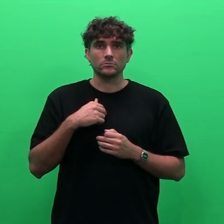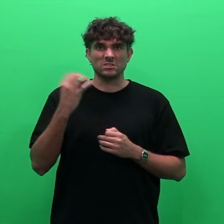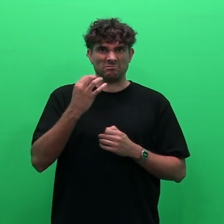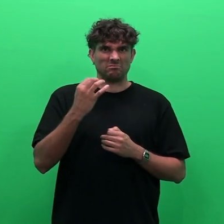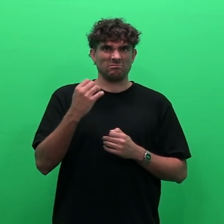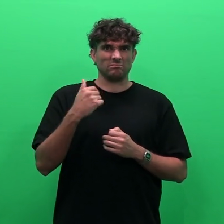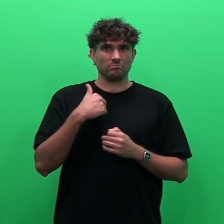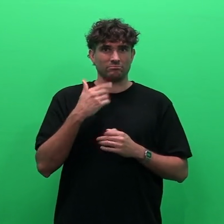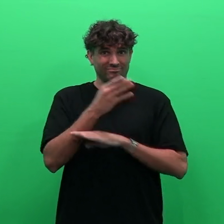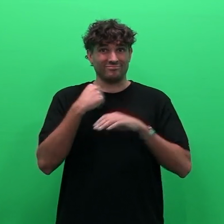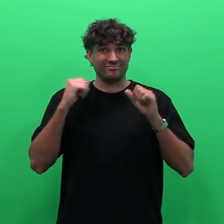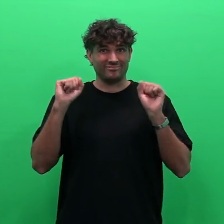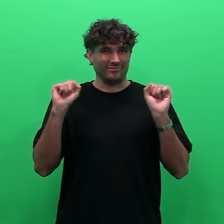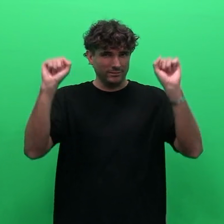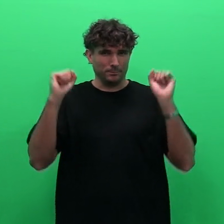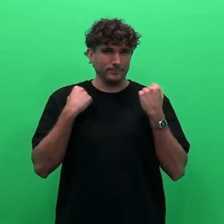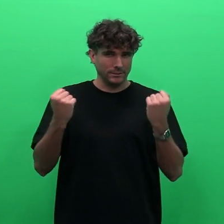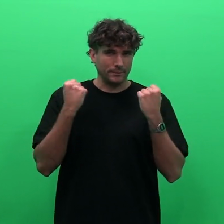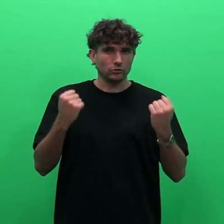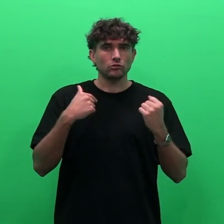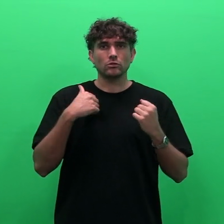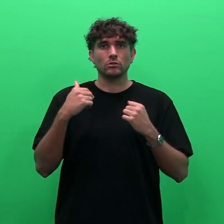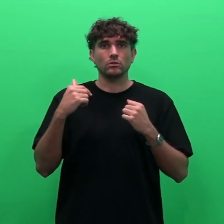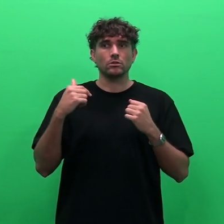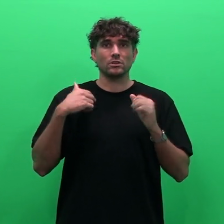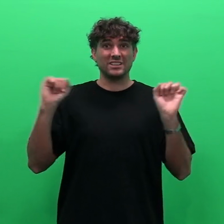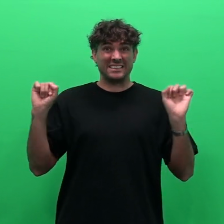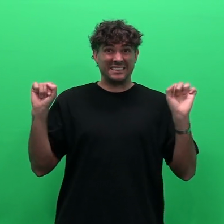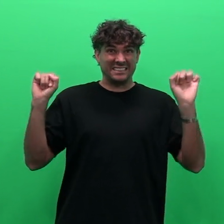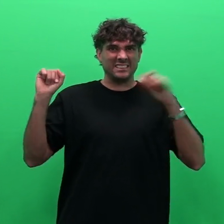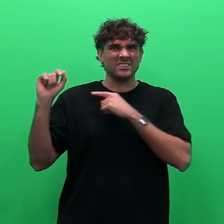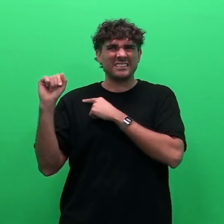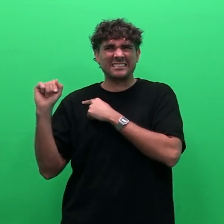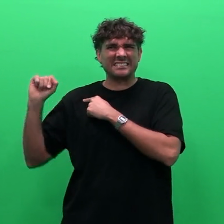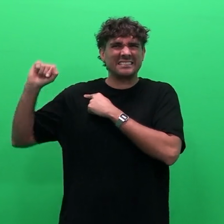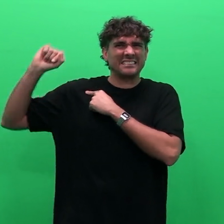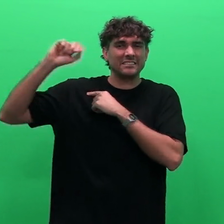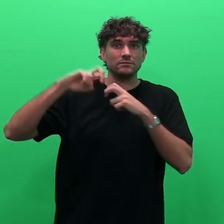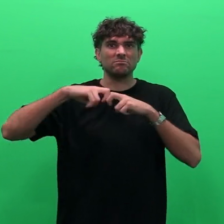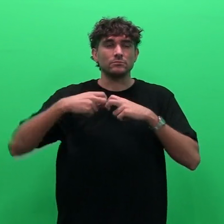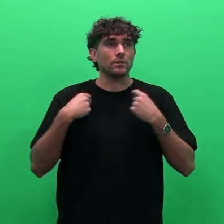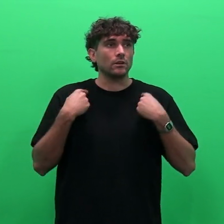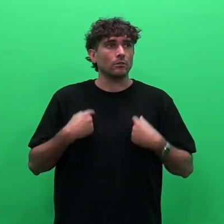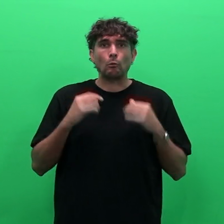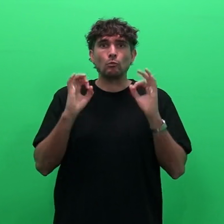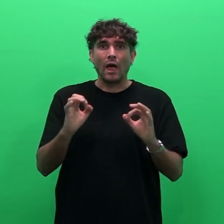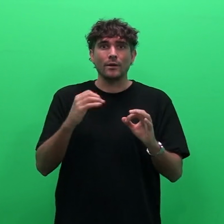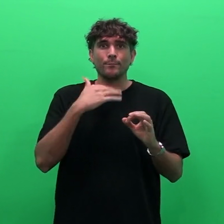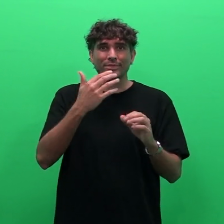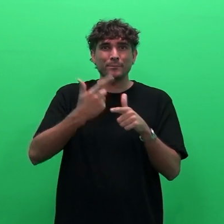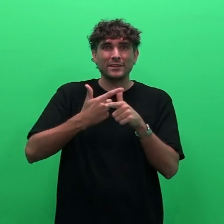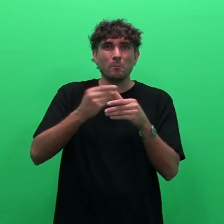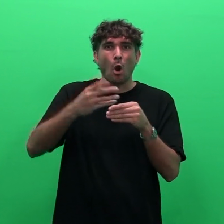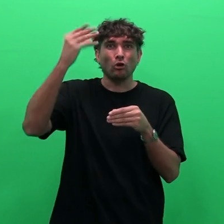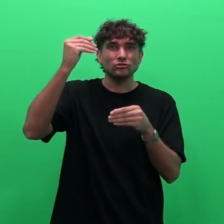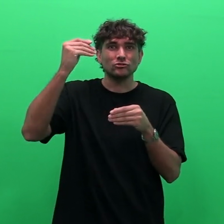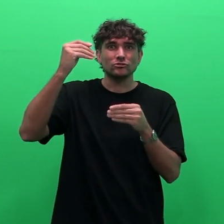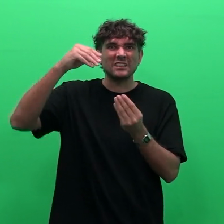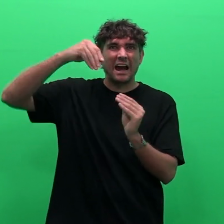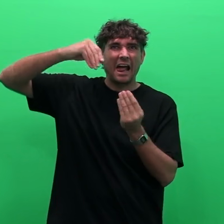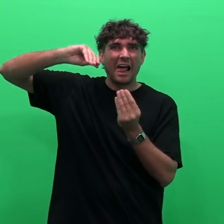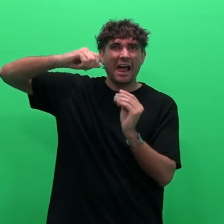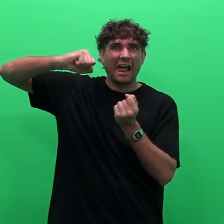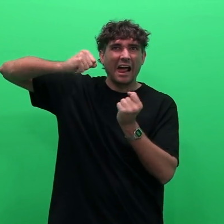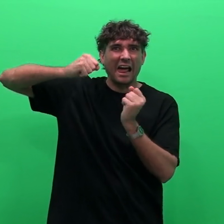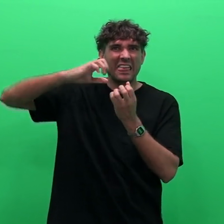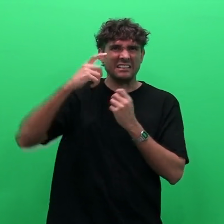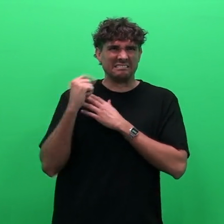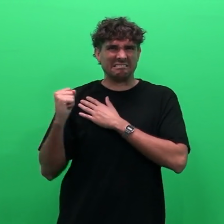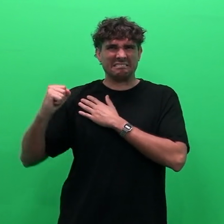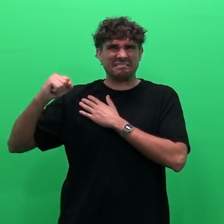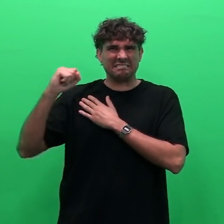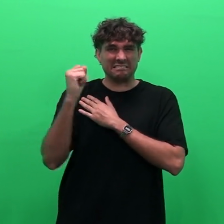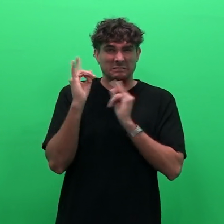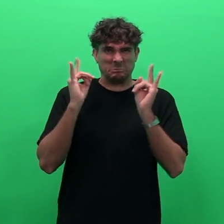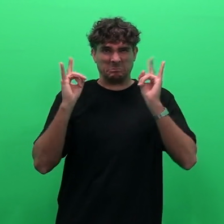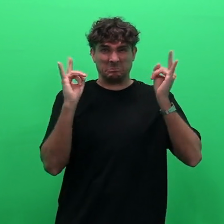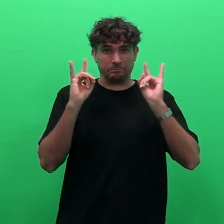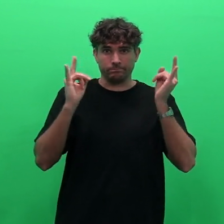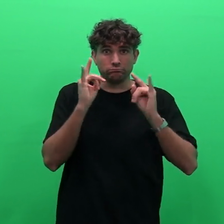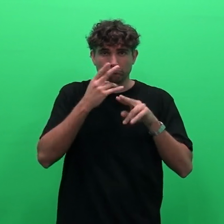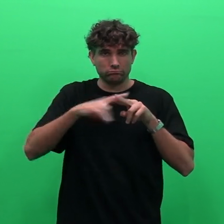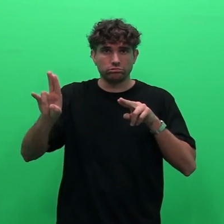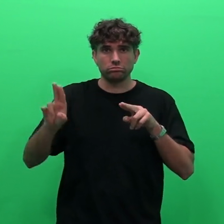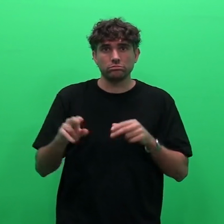Què em passa? Vaig al gimnàs i aixeco peses, i quan faig el moviment d'aixecar les peses, a l'espatlla dreta sento una cosa estranya, com una bossa de patates fregides trencades, saps? Aquest moviment i so és el que sento quan moc el braç. És molt estrany.